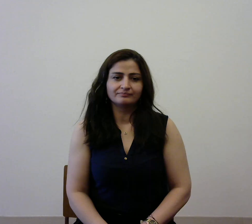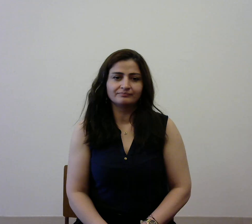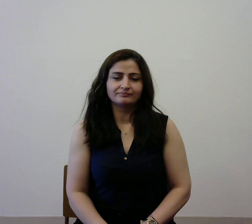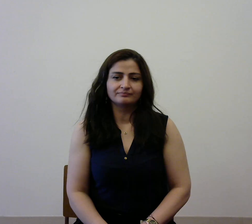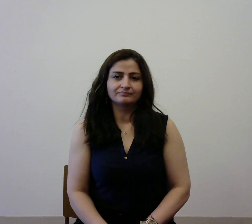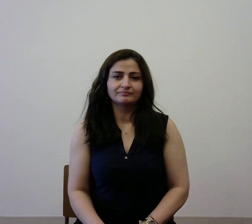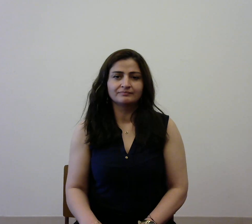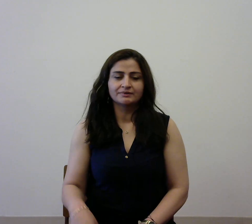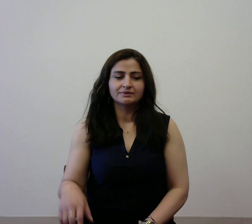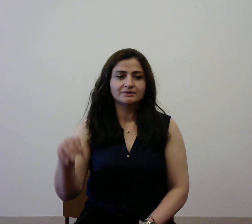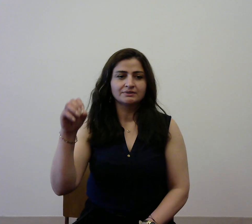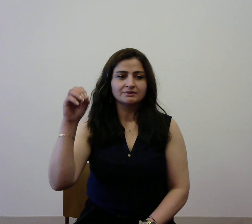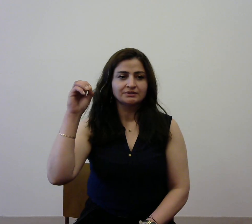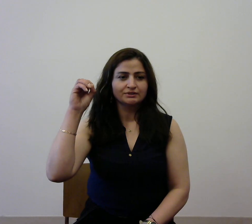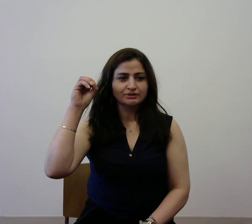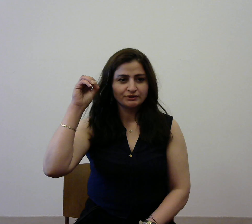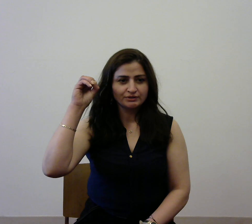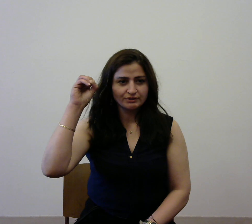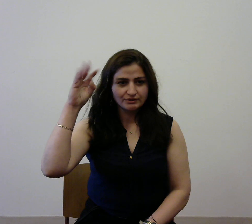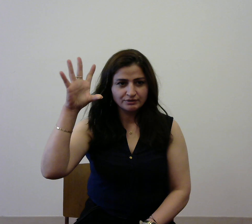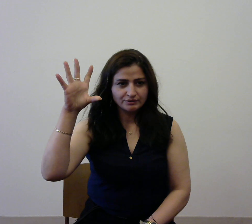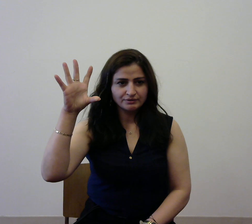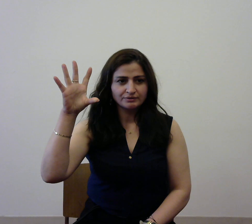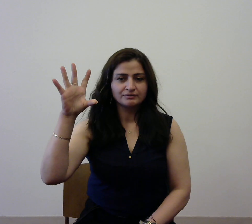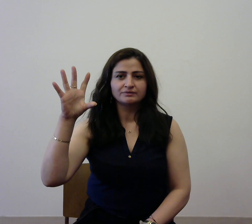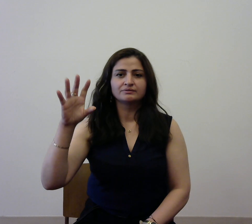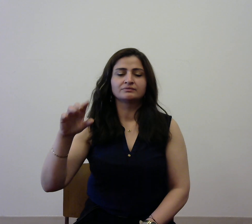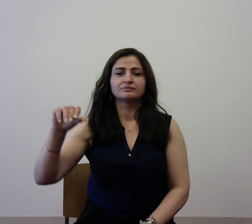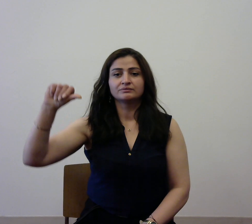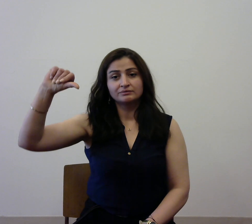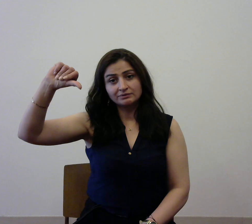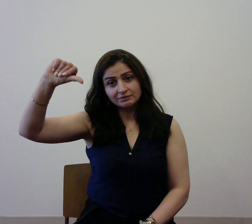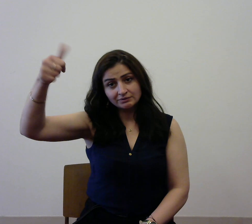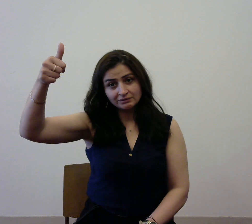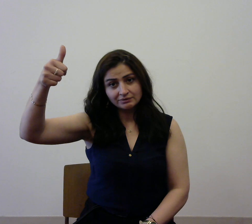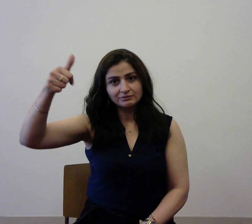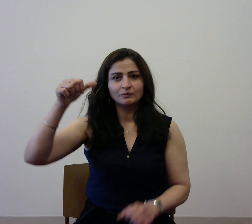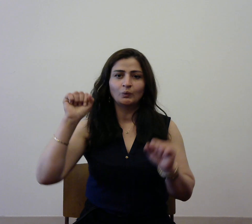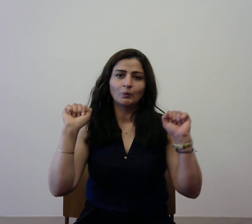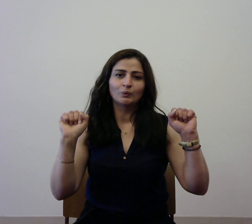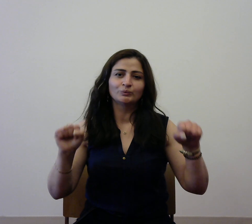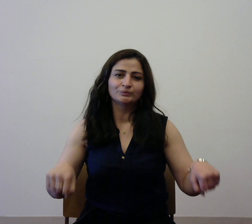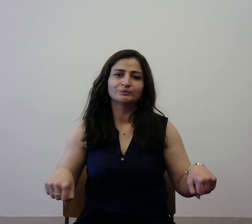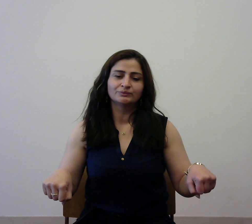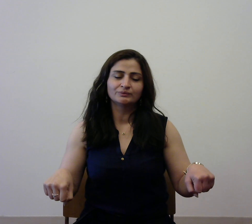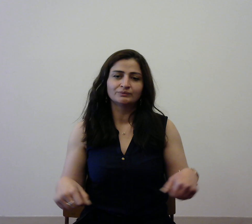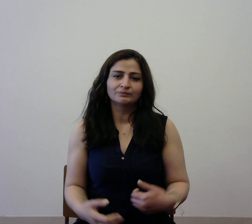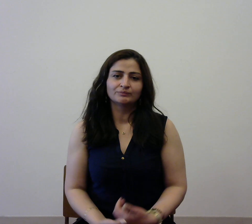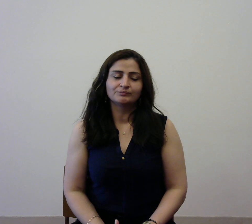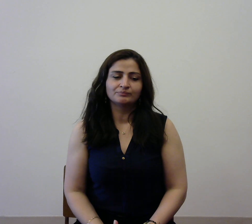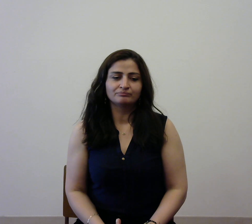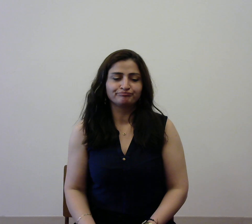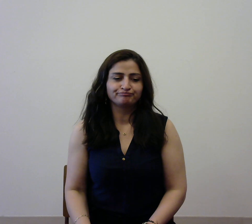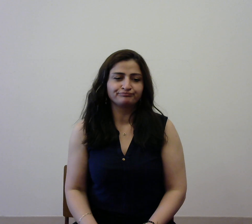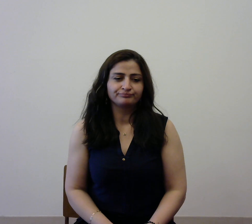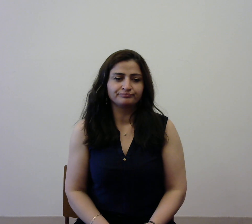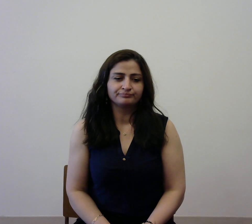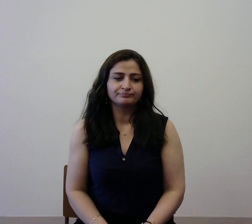İşığı yandırmaq olarmı?